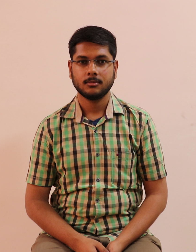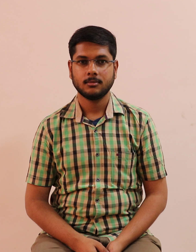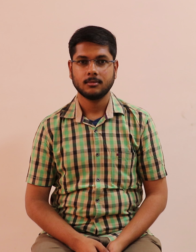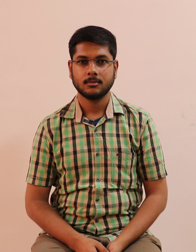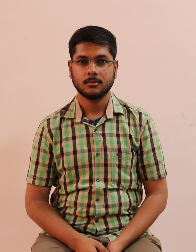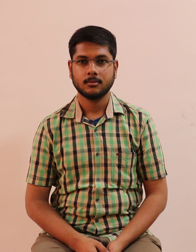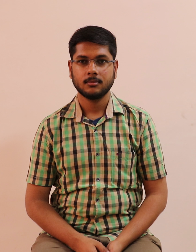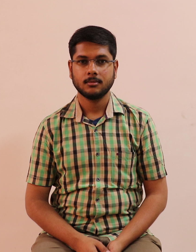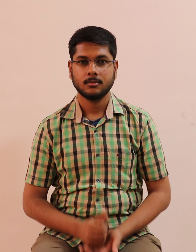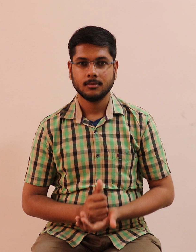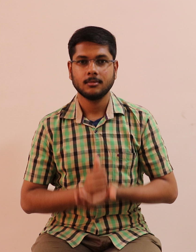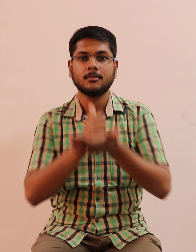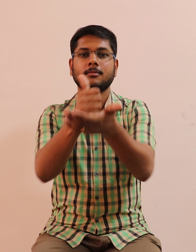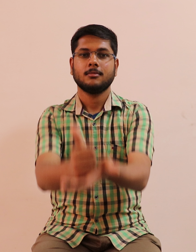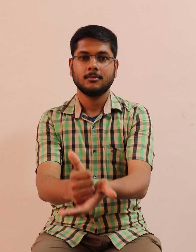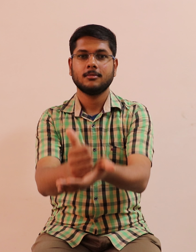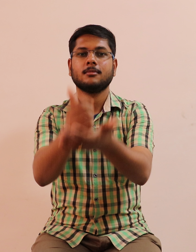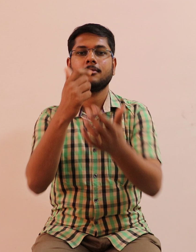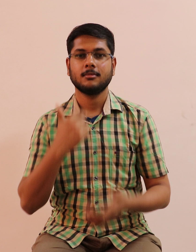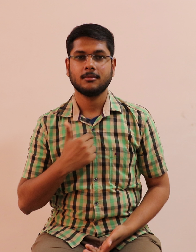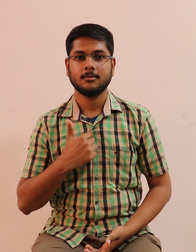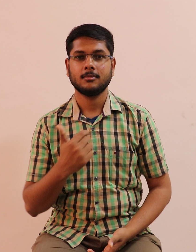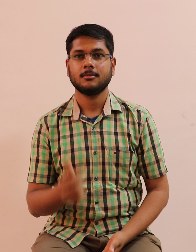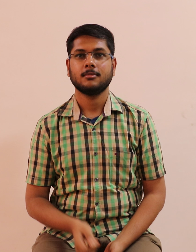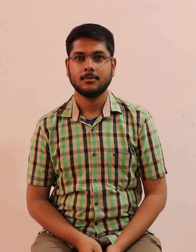help me